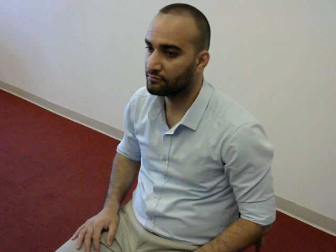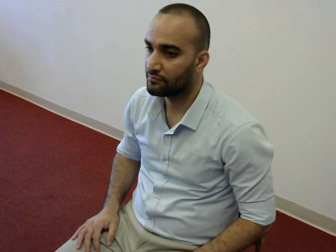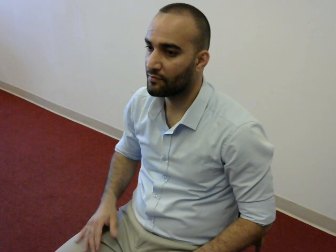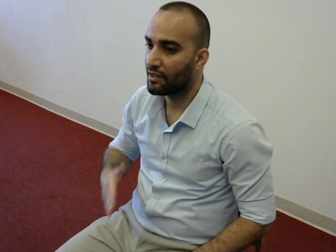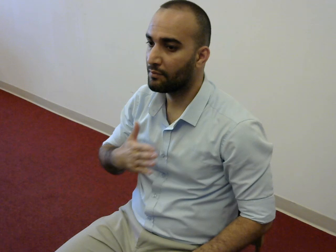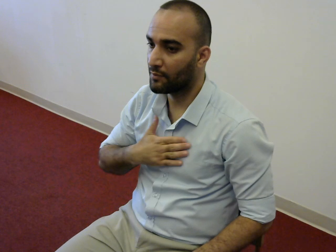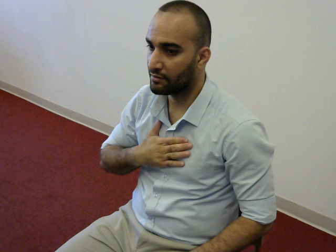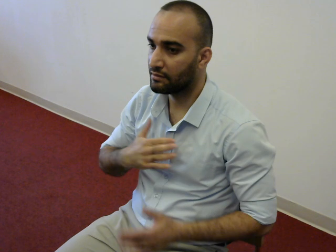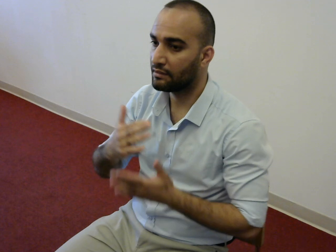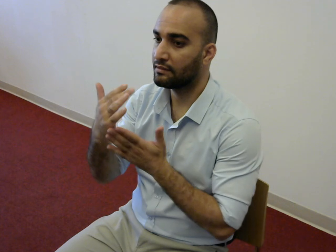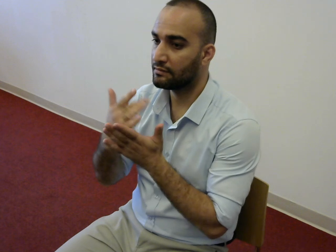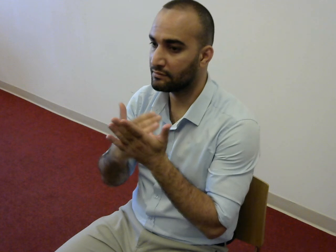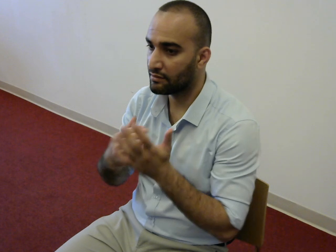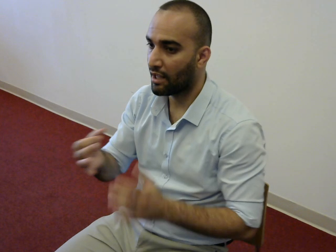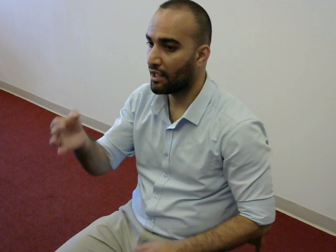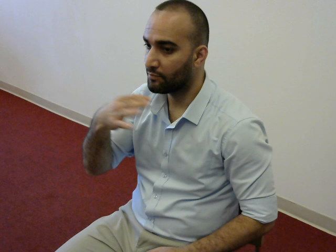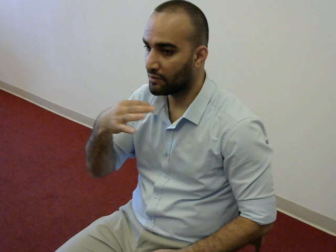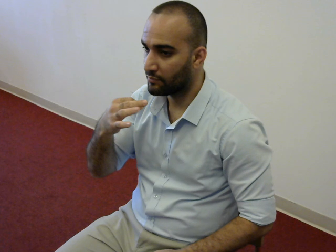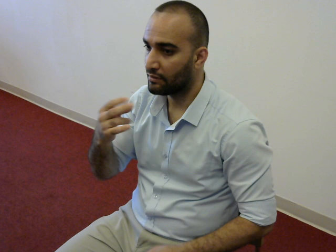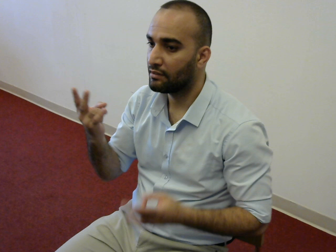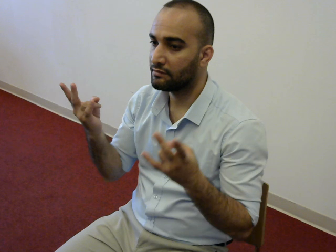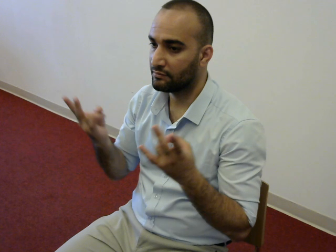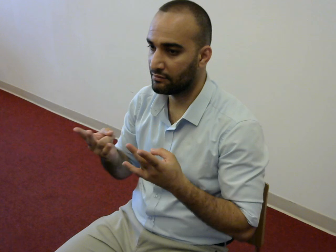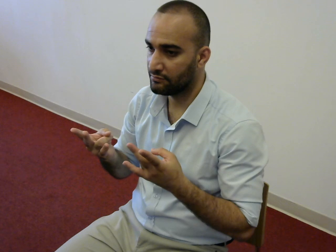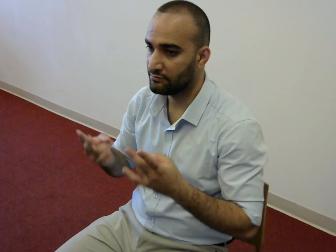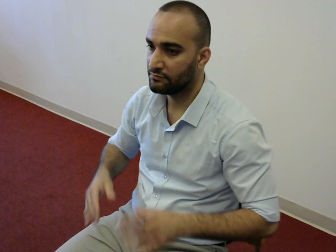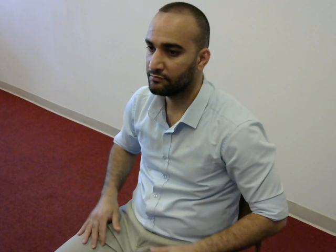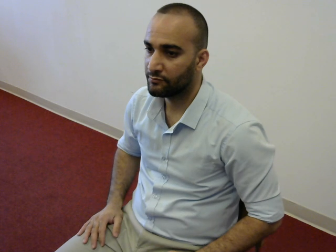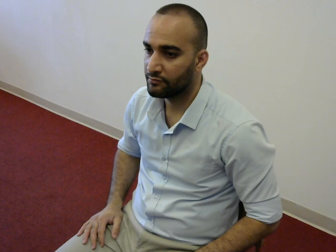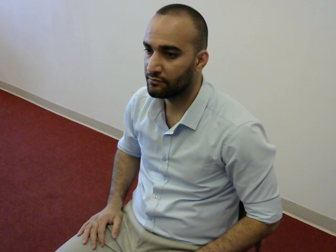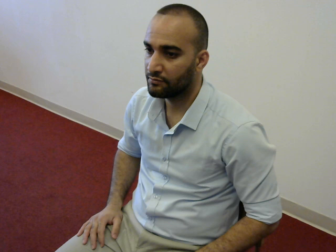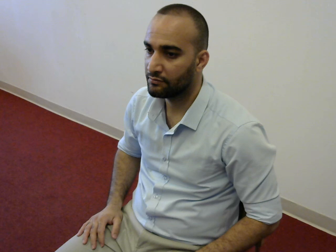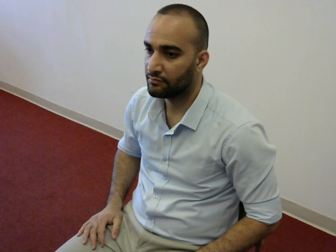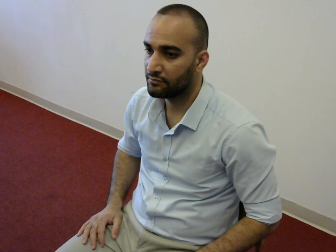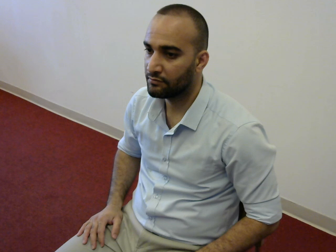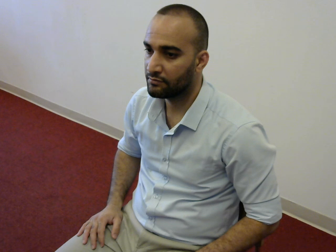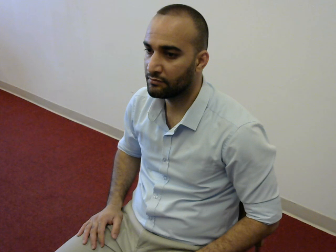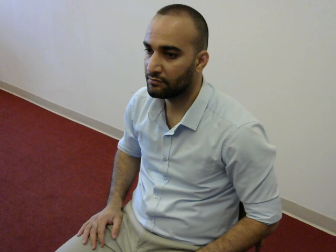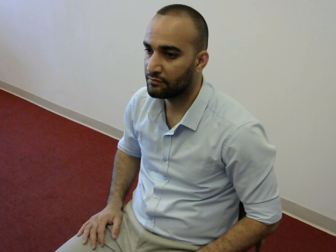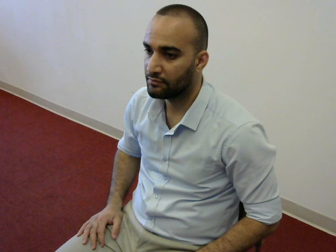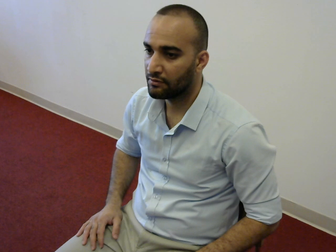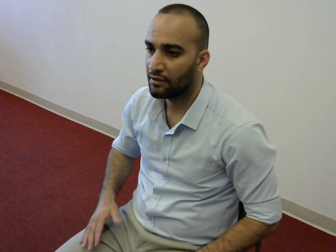Mənə siyahıdakı dərmanlar lazımdır